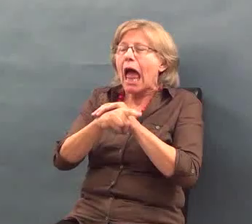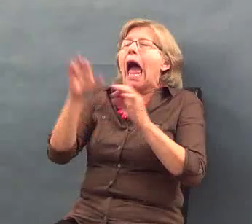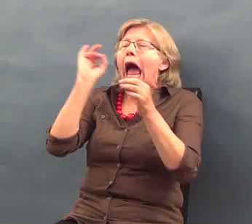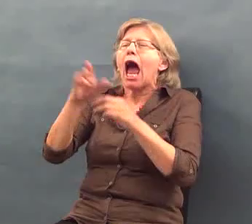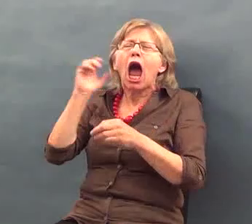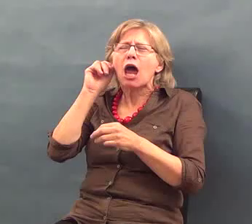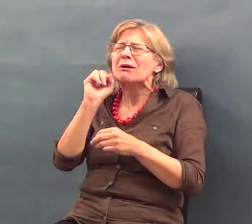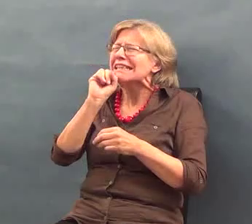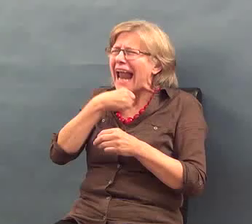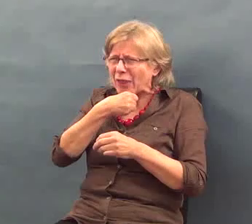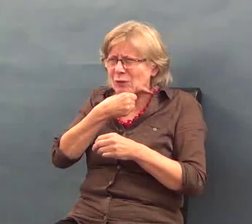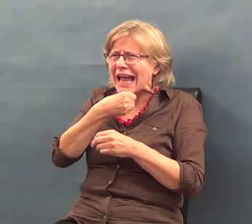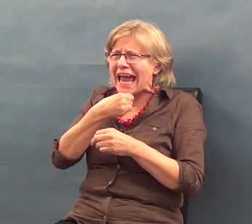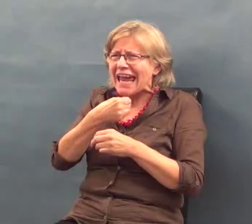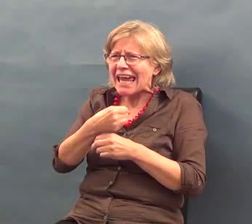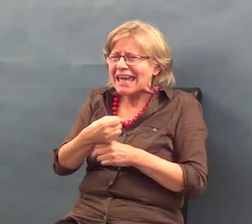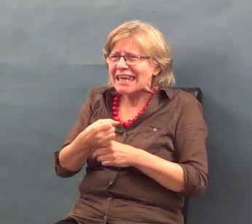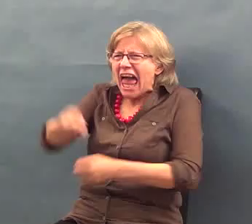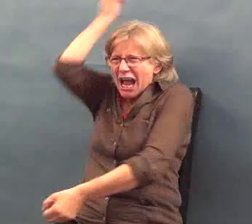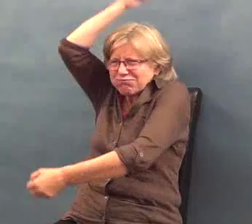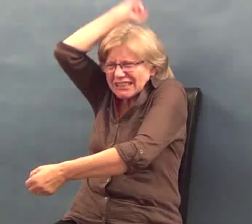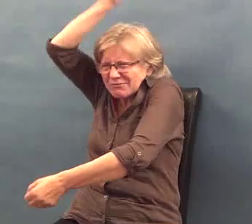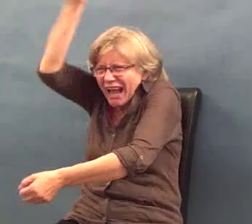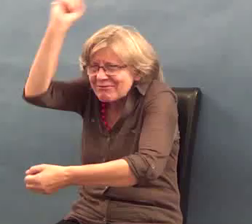Staruszka pogoniła go z krzykiem.